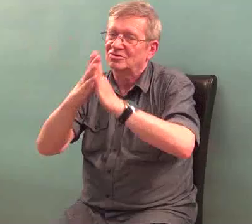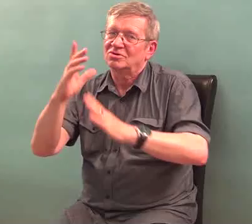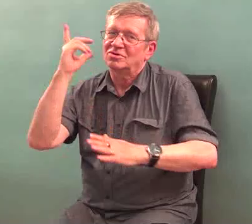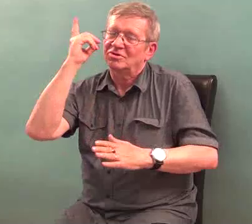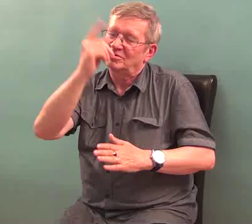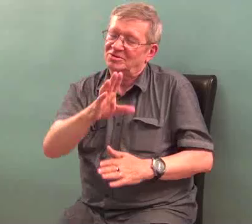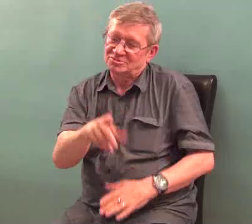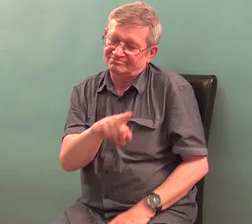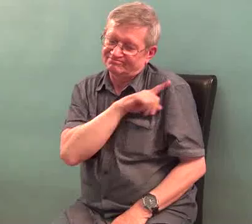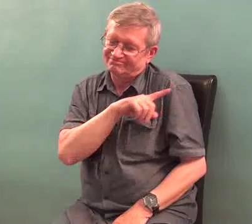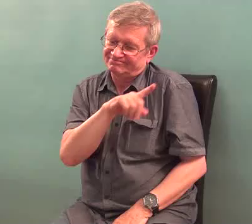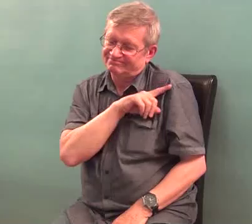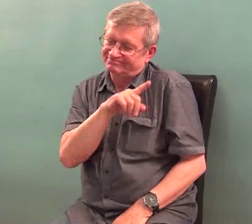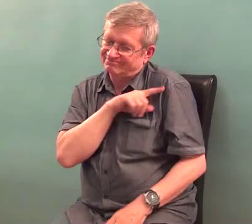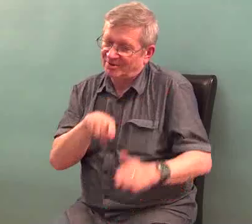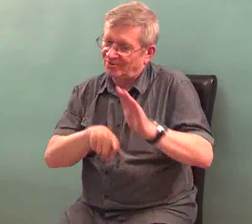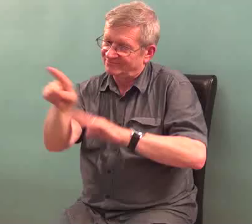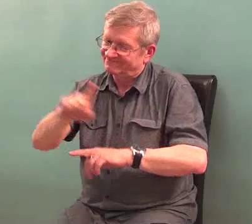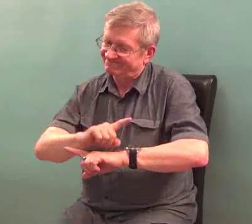Teraz będzie jej pilnował, żeby nie uciekła.